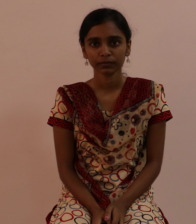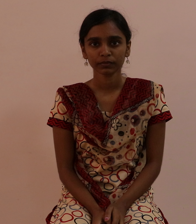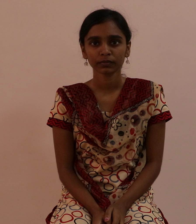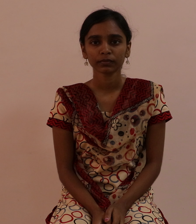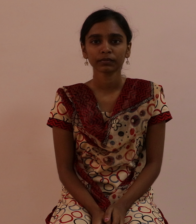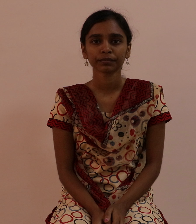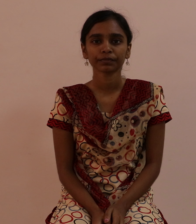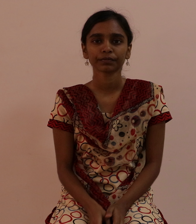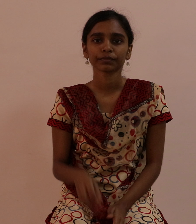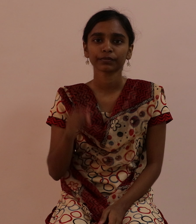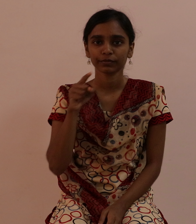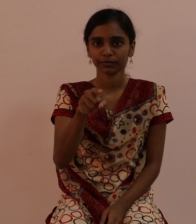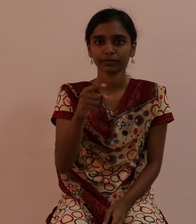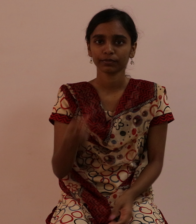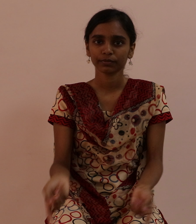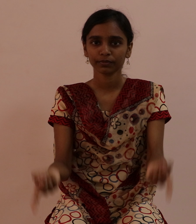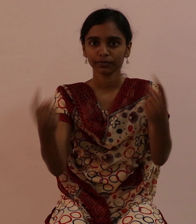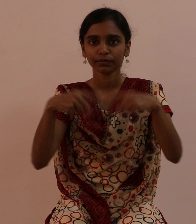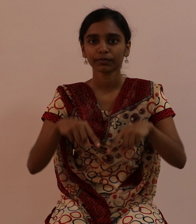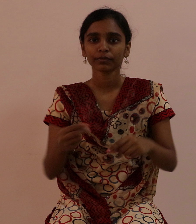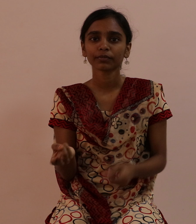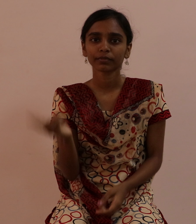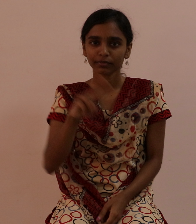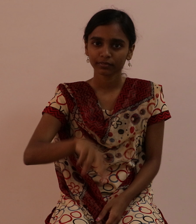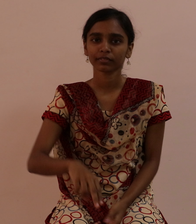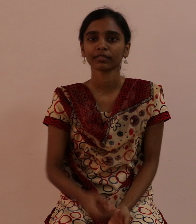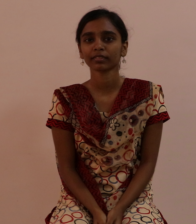can you repeat that please